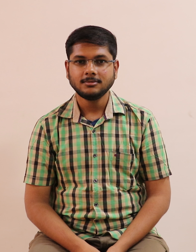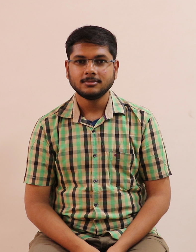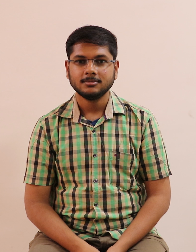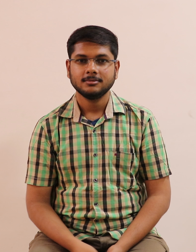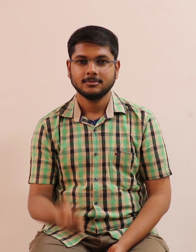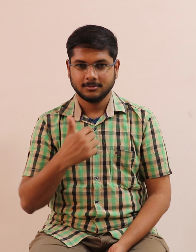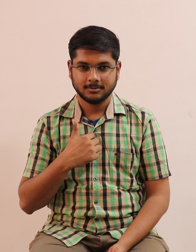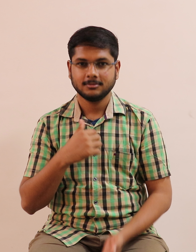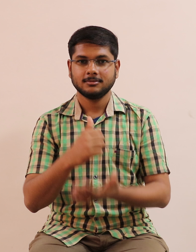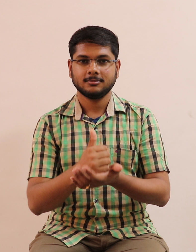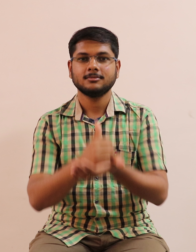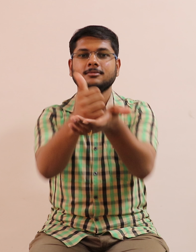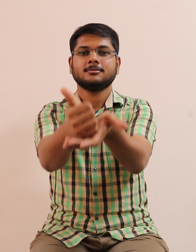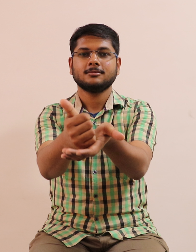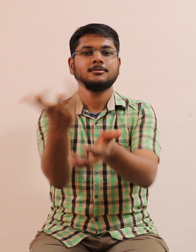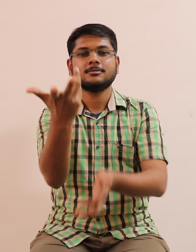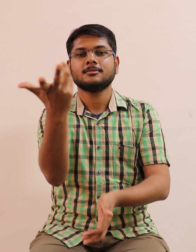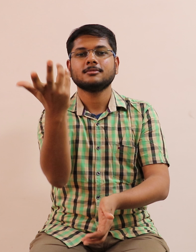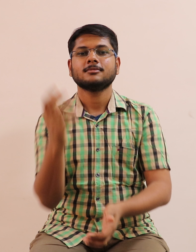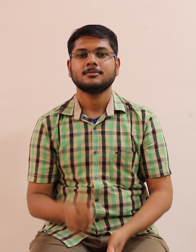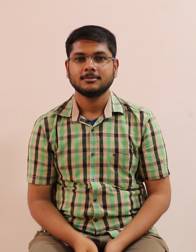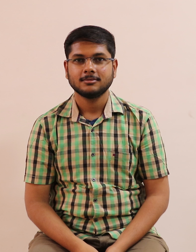how can i help you